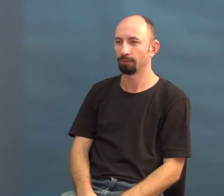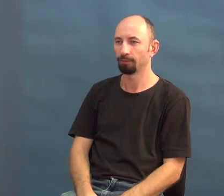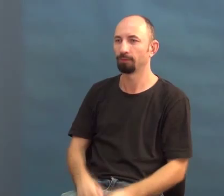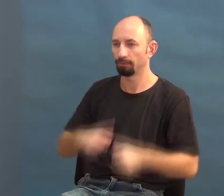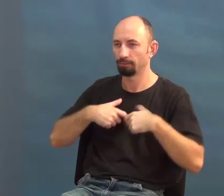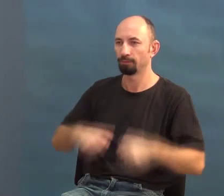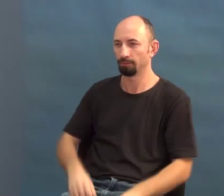Biustonosz.